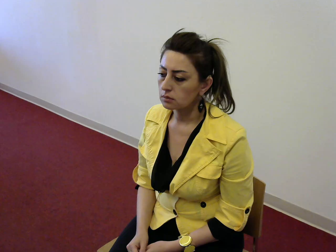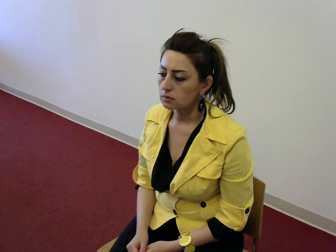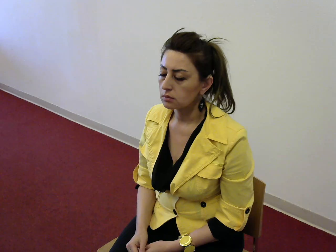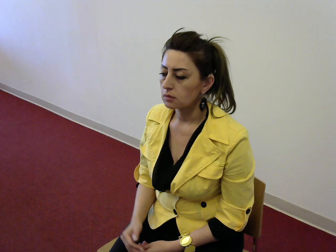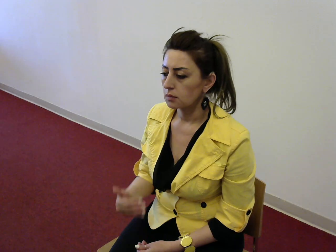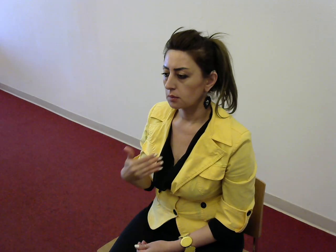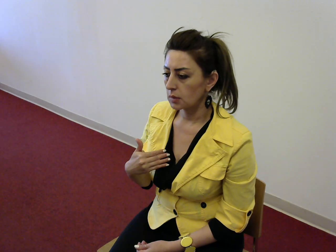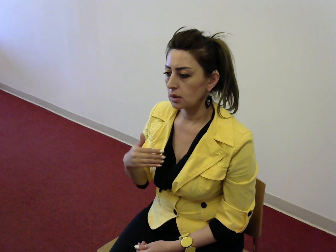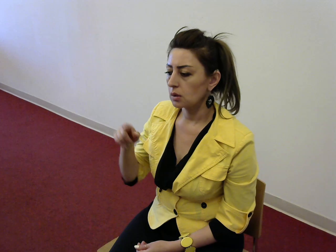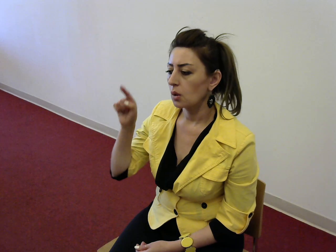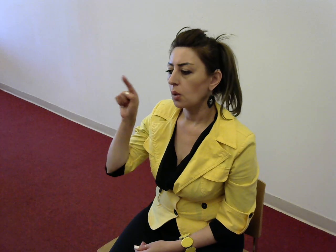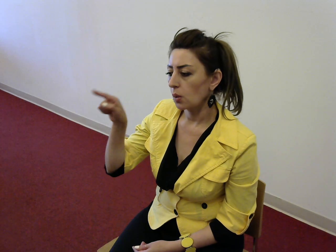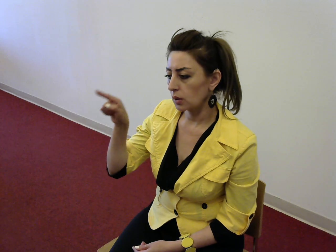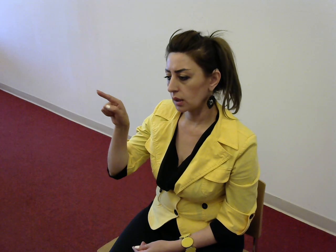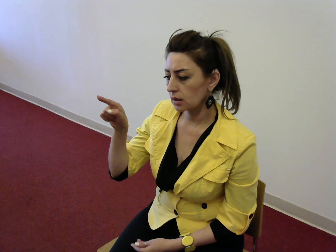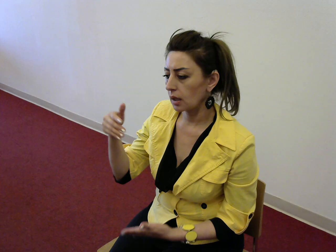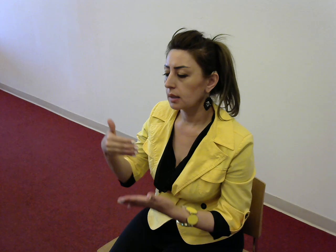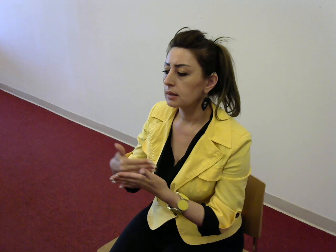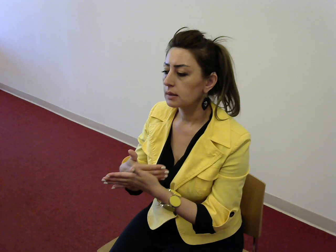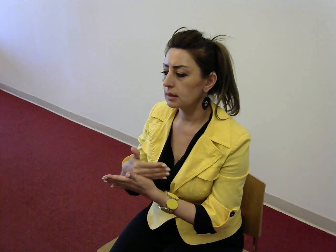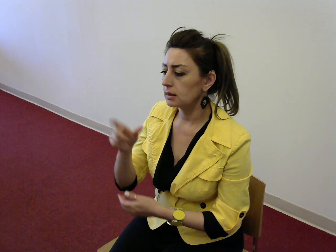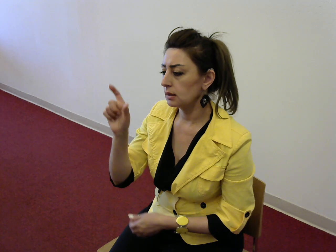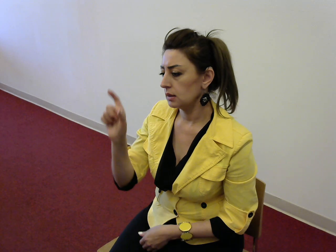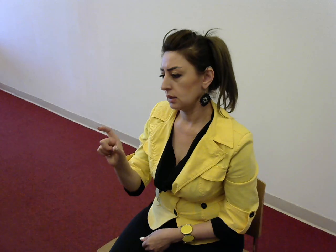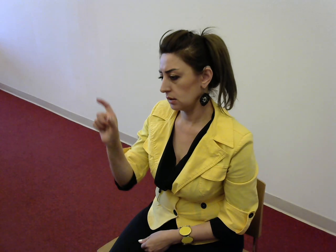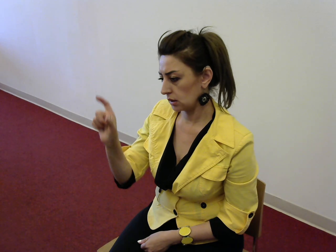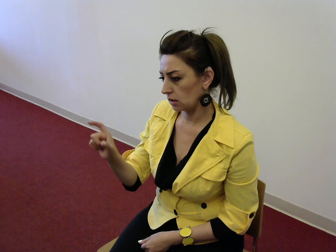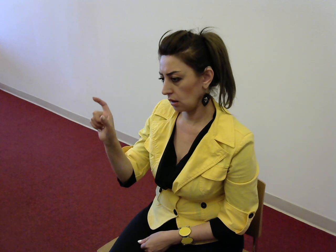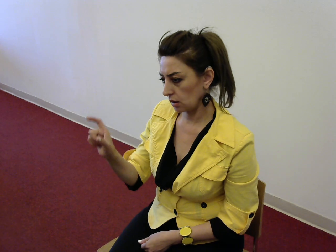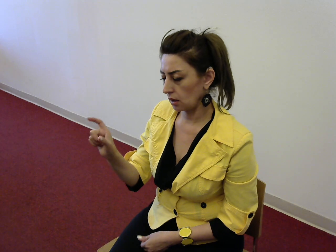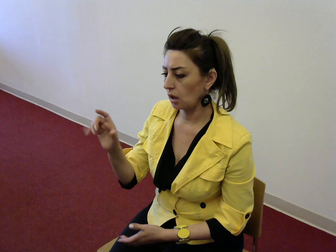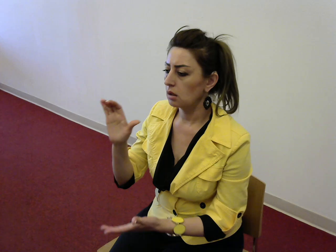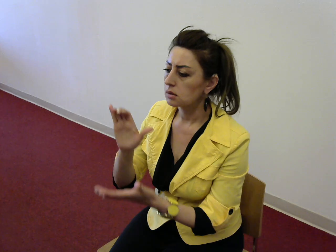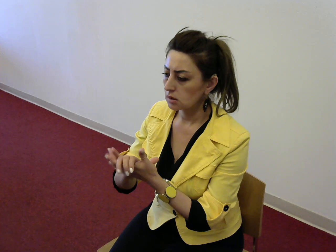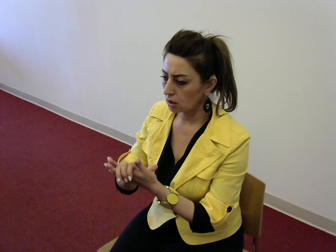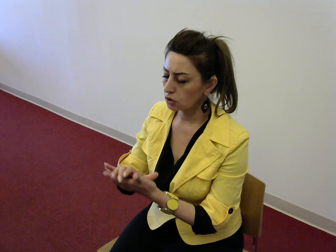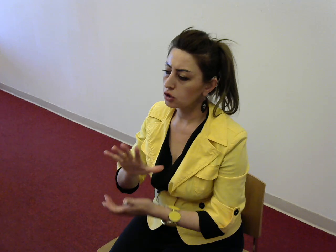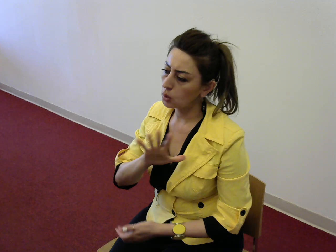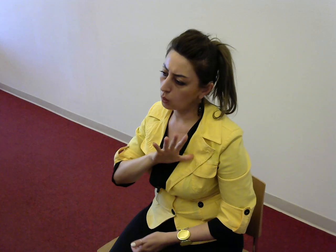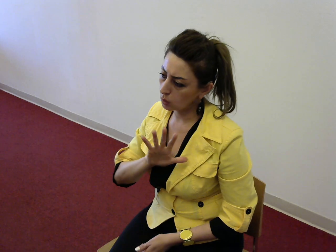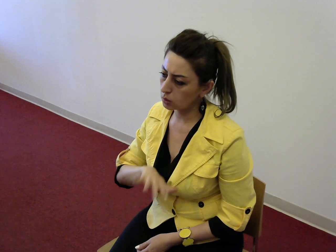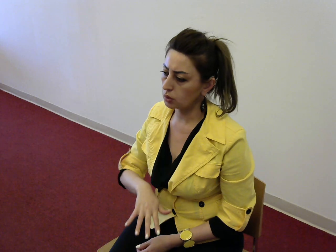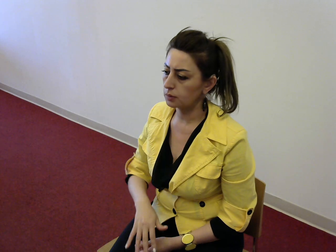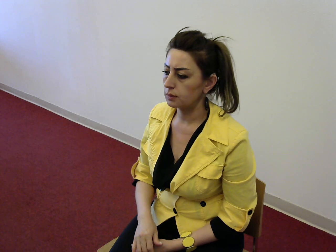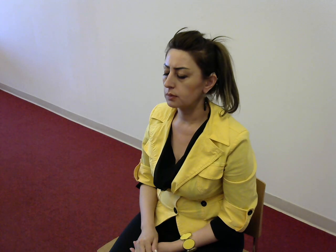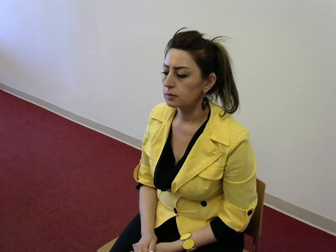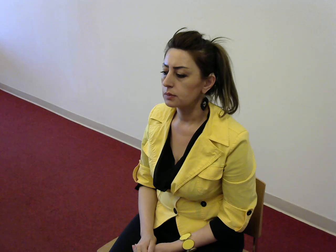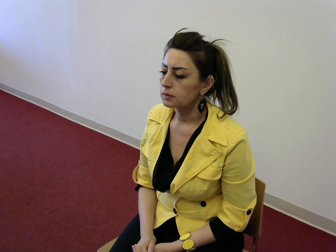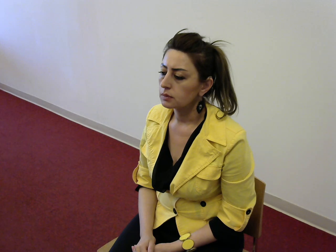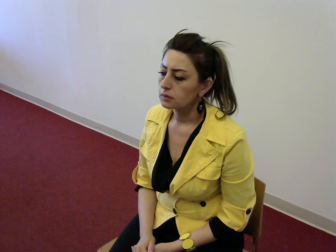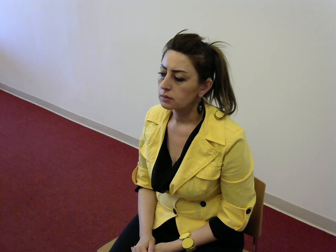Mən orda yeni insanlarla tanış oldum